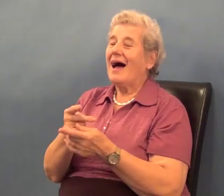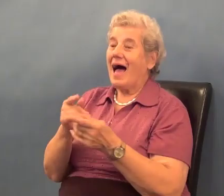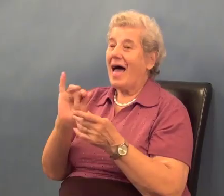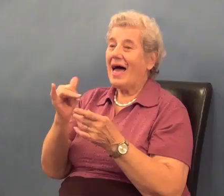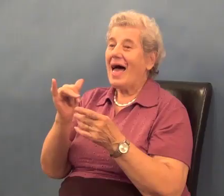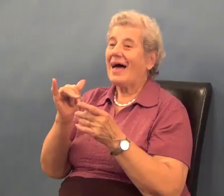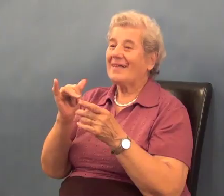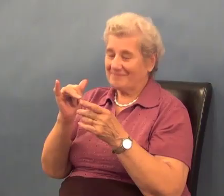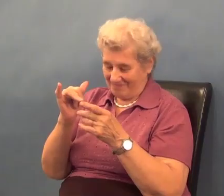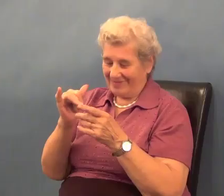Jak...